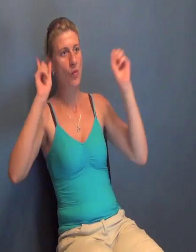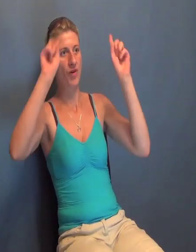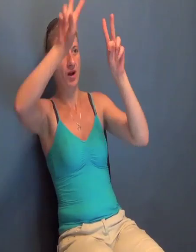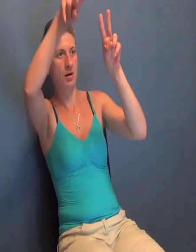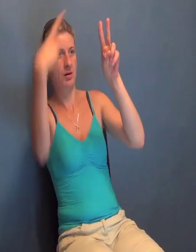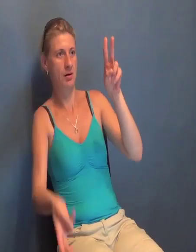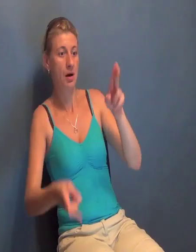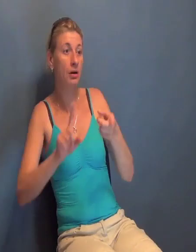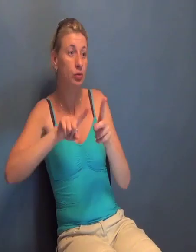Uwaga upadek.